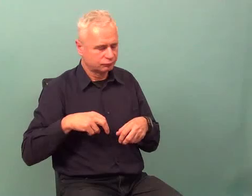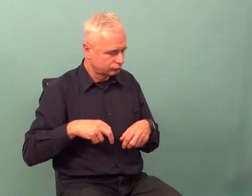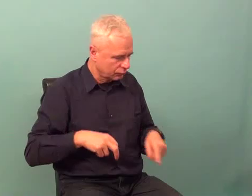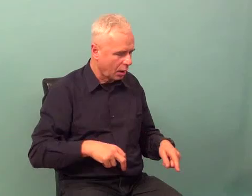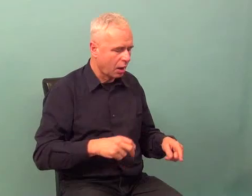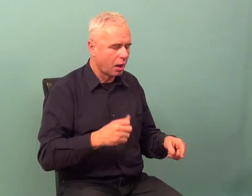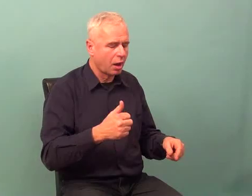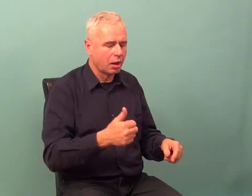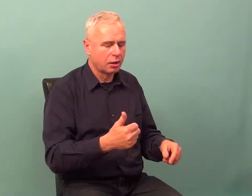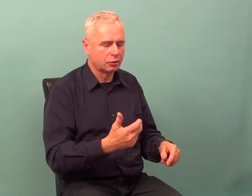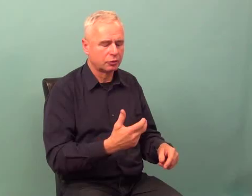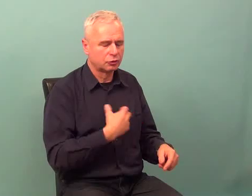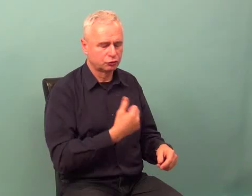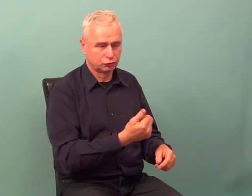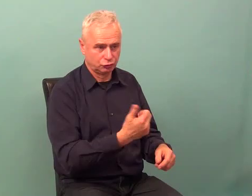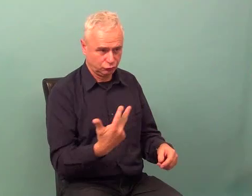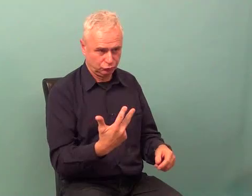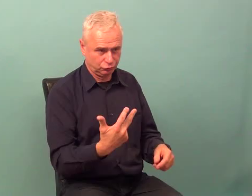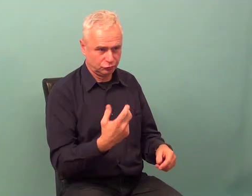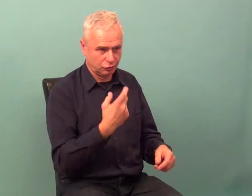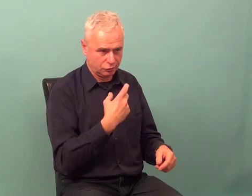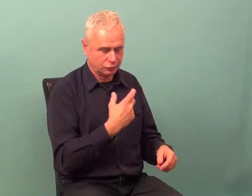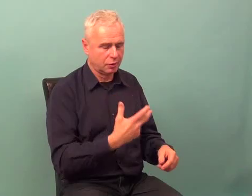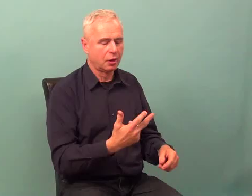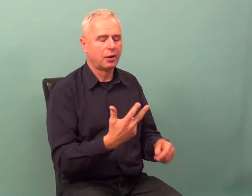Na dole były trzy kosze.